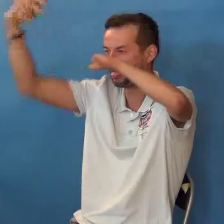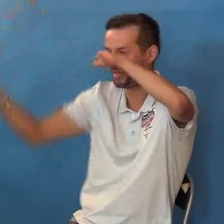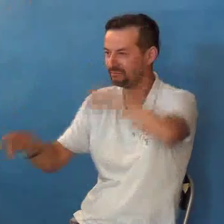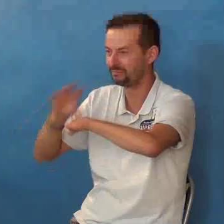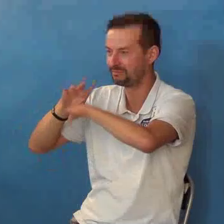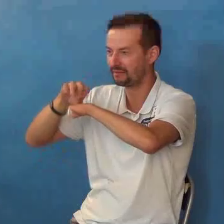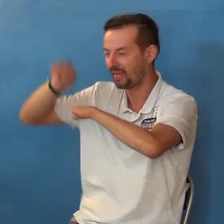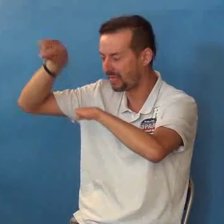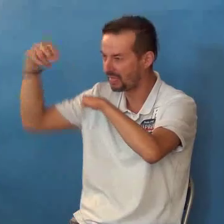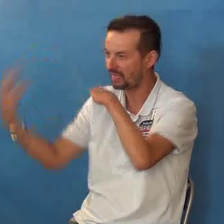Razem z psem wpadają do wody.